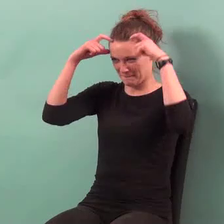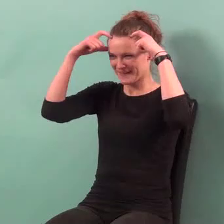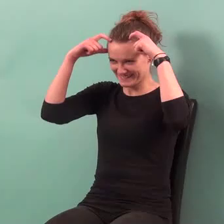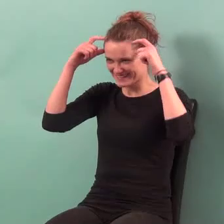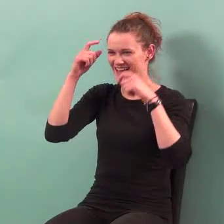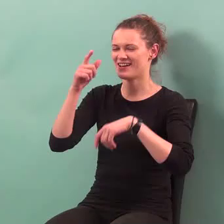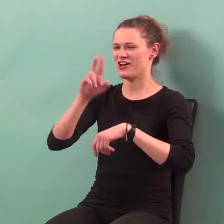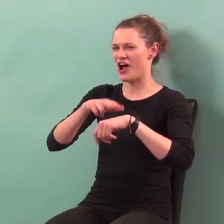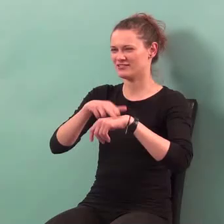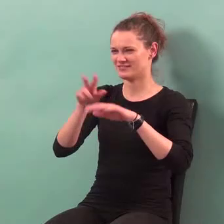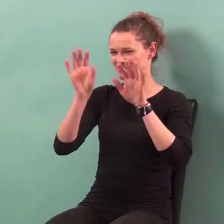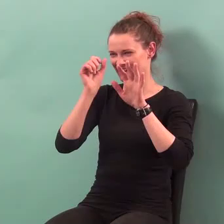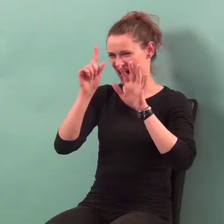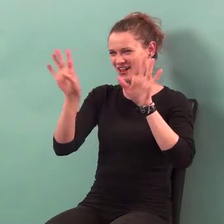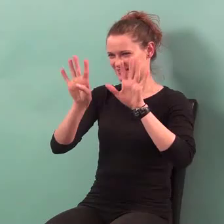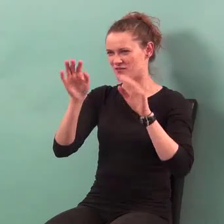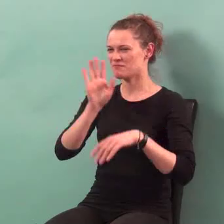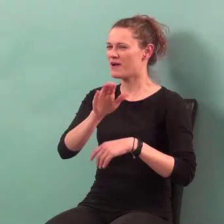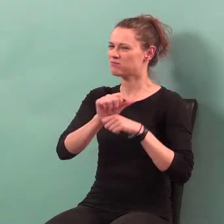Jest godzina dziewiąta rano i on miał wstać.